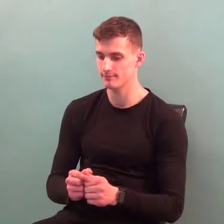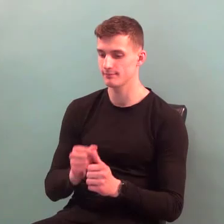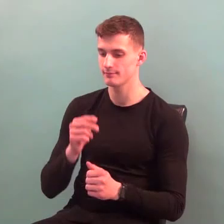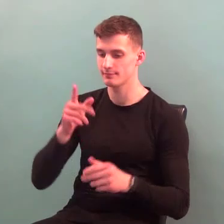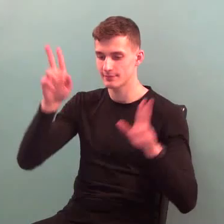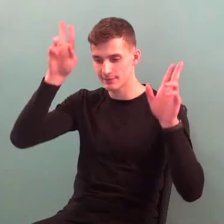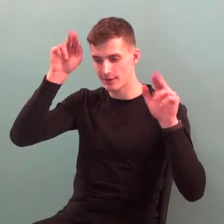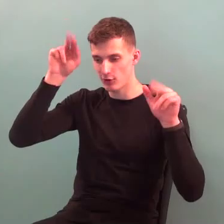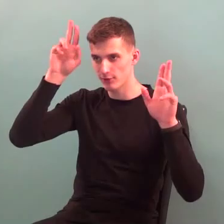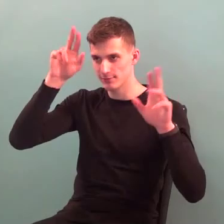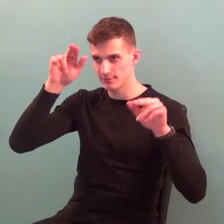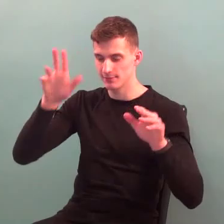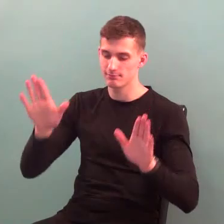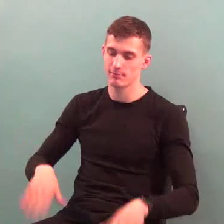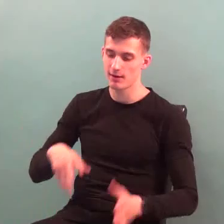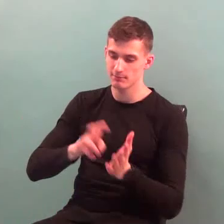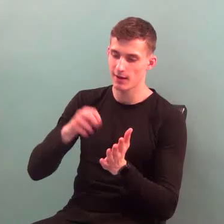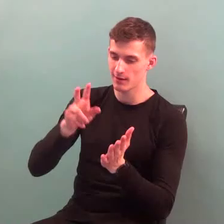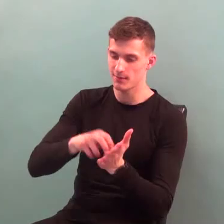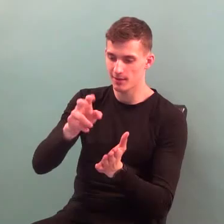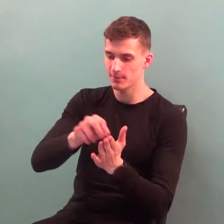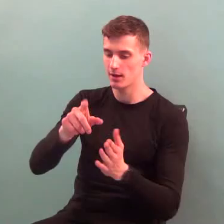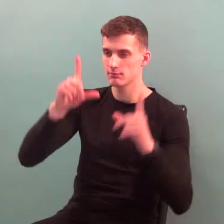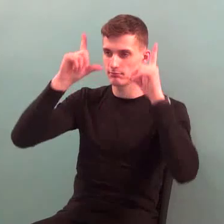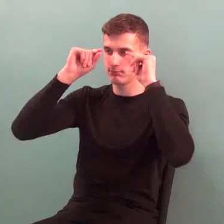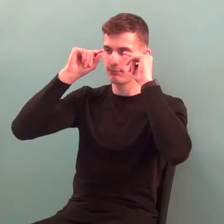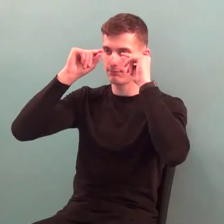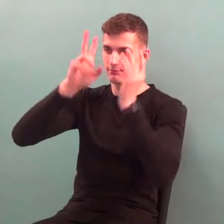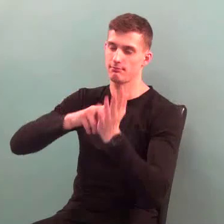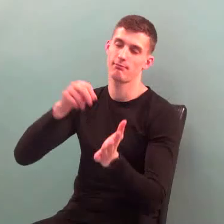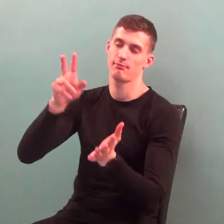Zając skacze sobie z zamkniętymi oczami.